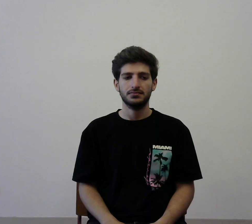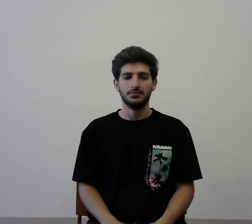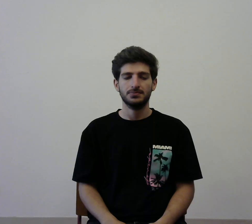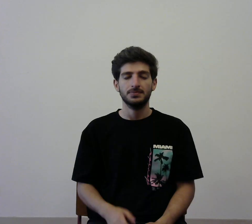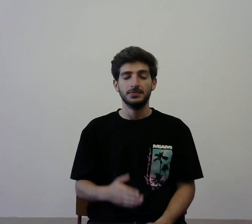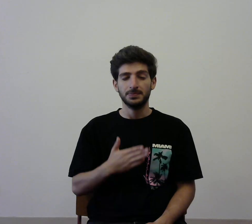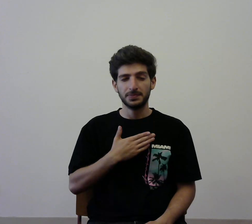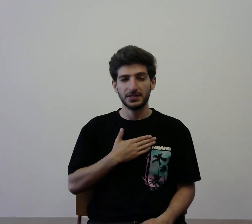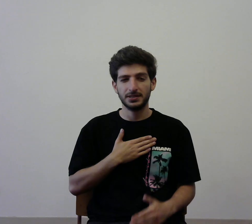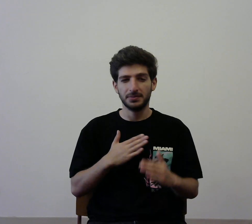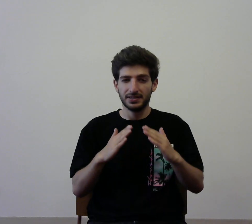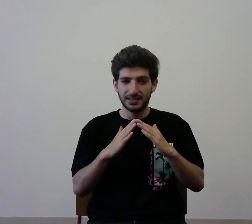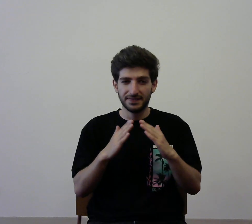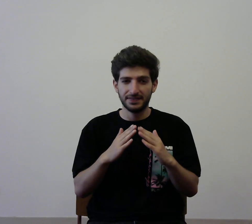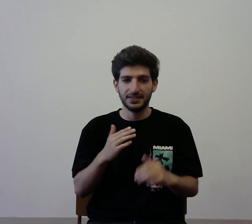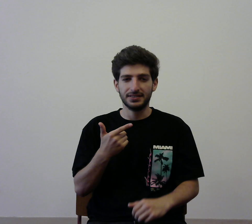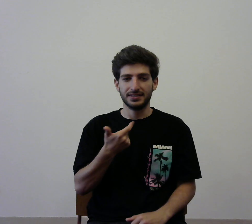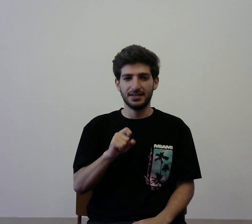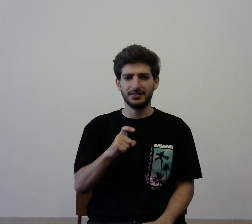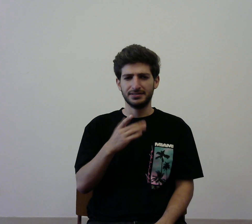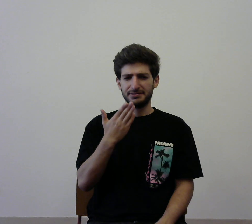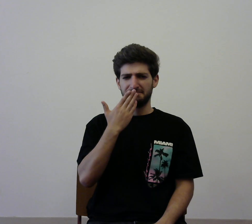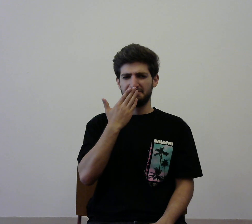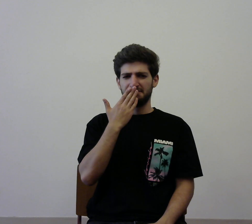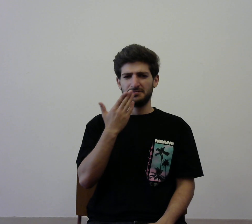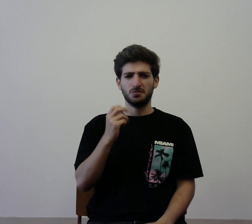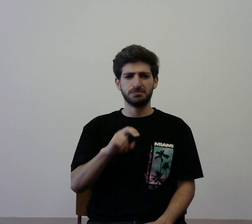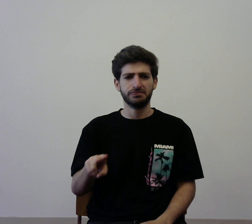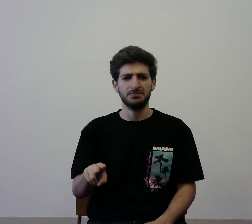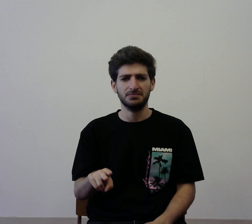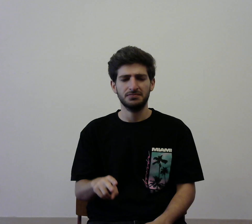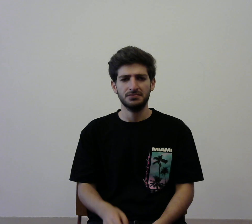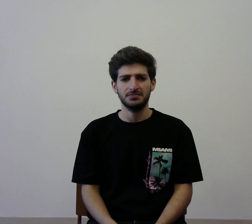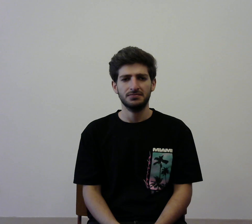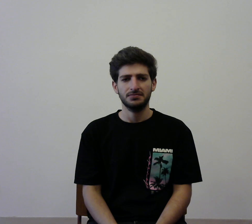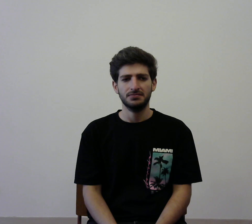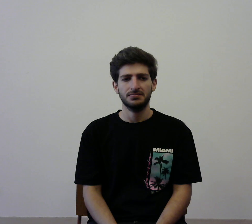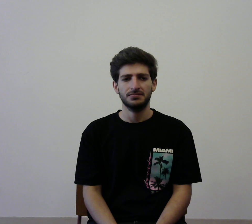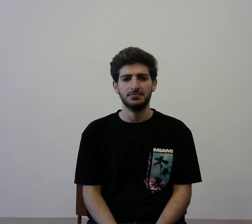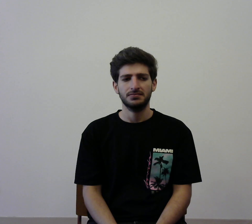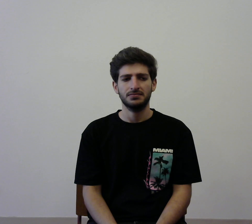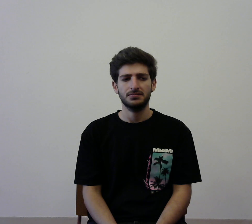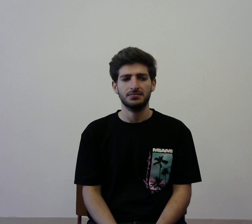Bizim evdən qaz iyi gəlir